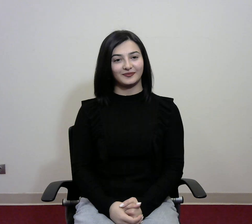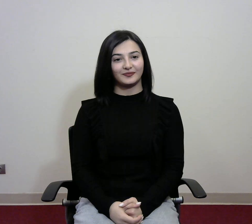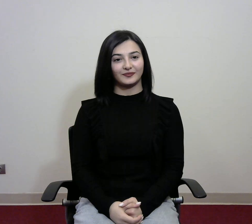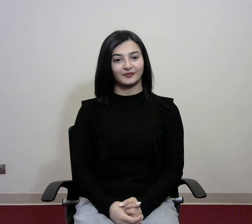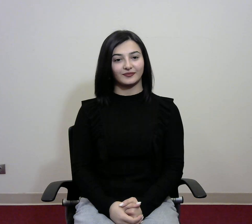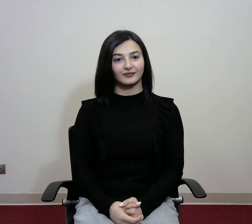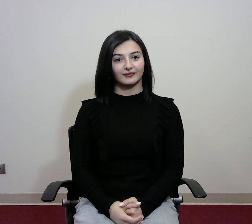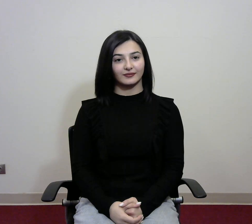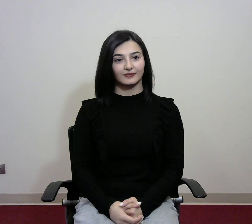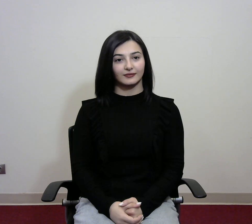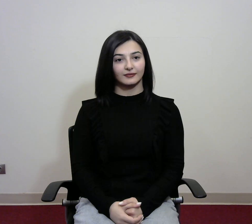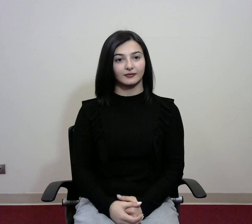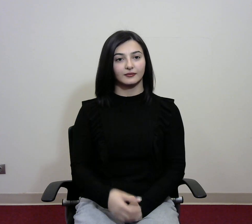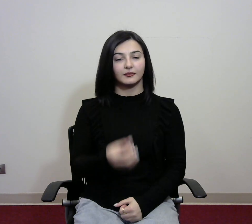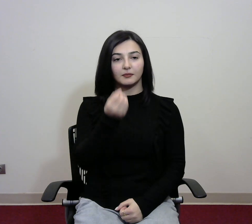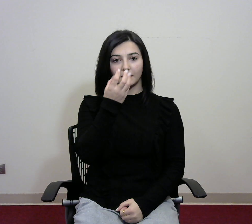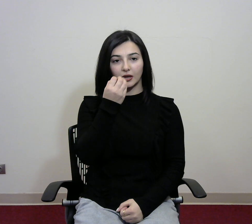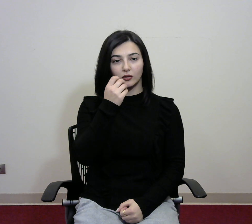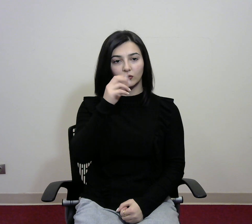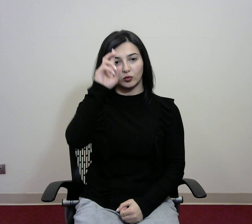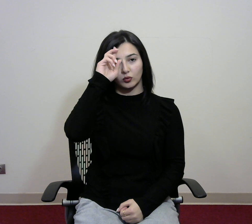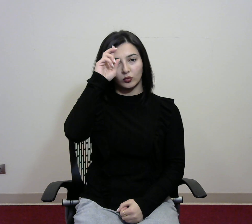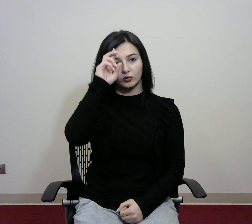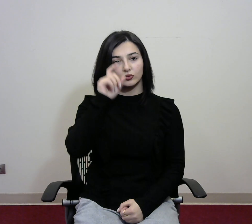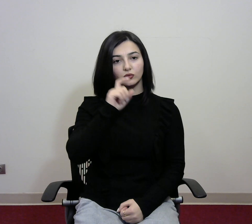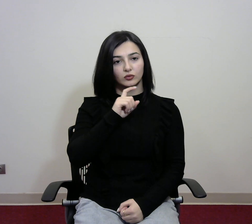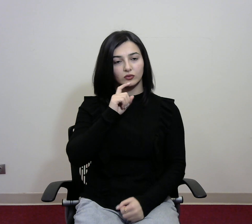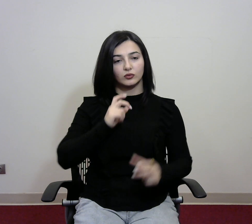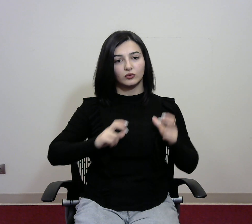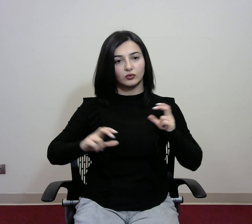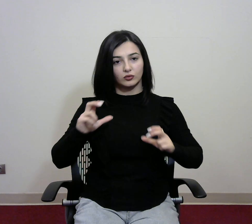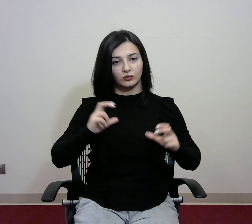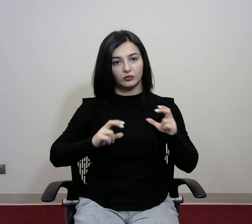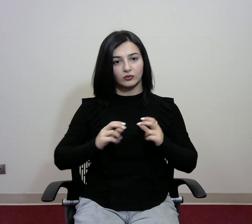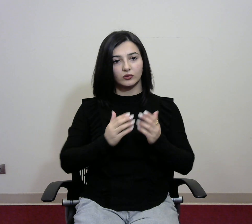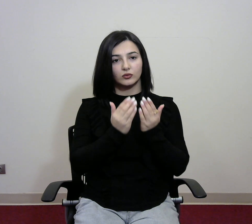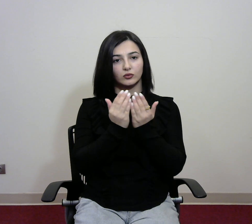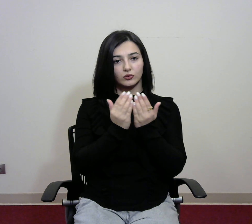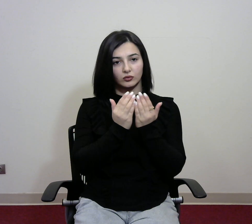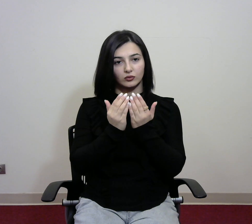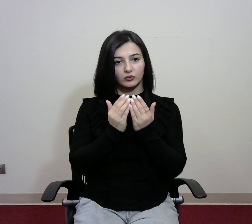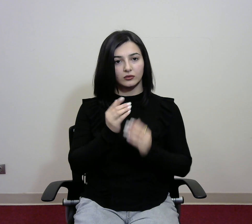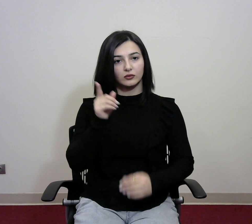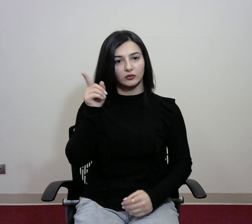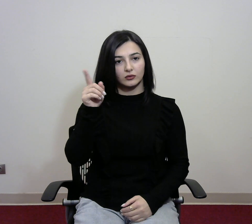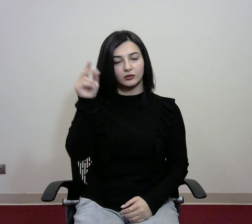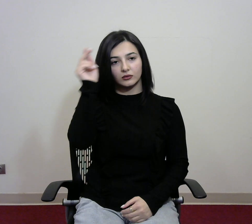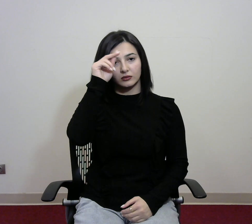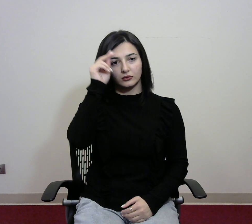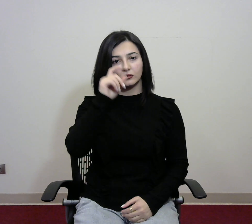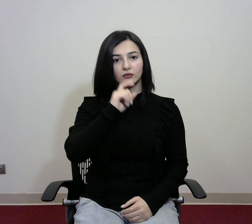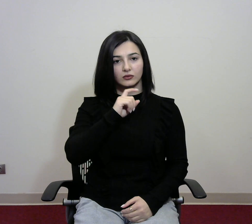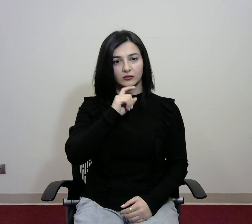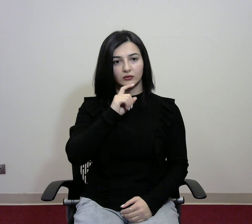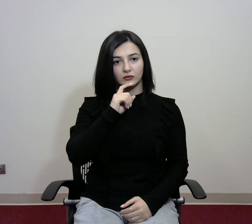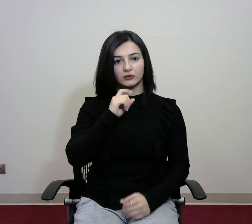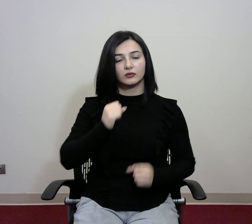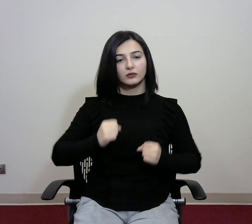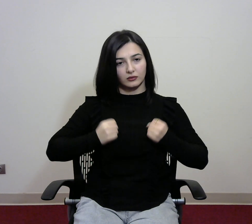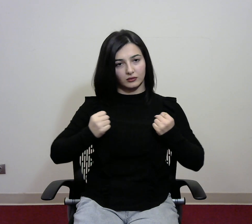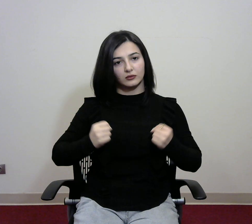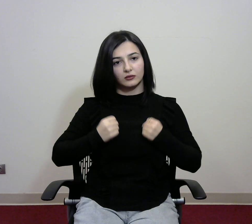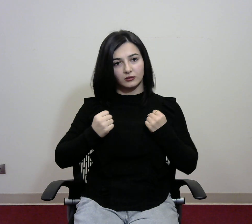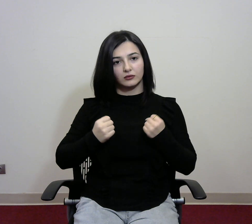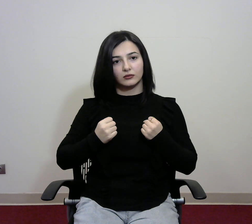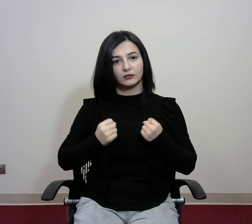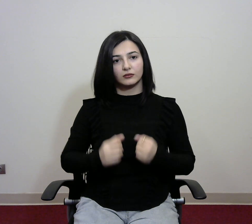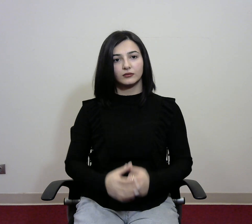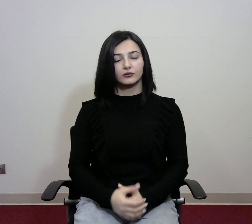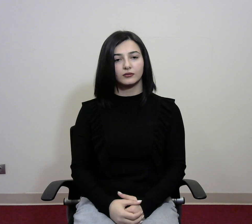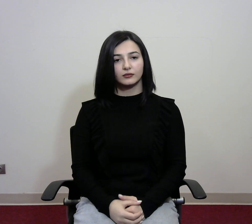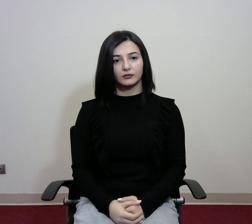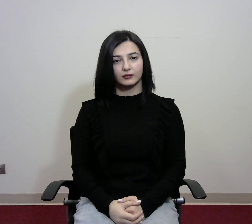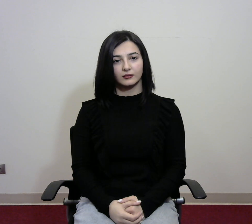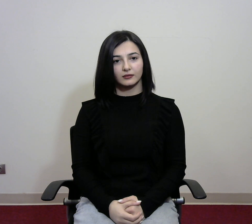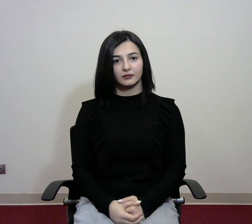Bakı Dövlət Universitetində oxuyan o tələbə çalışqandır